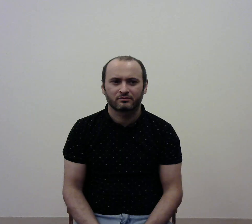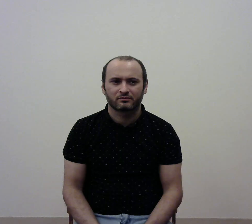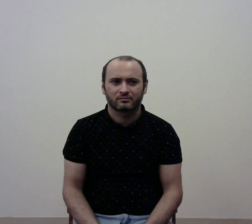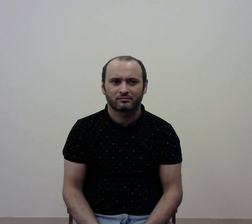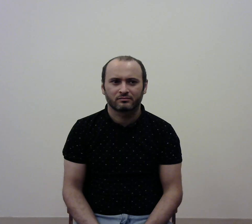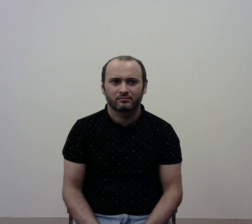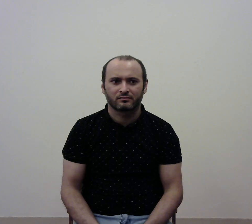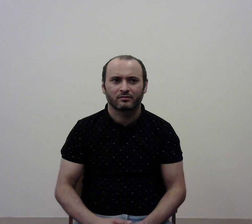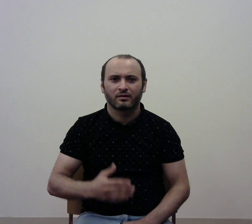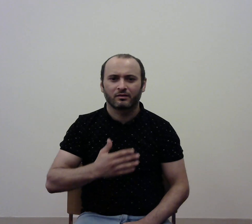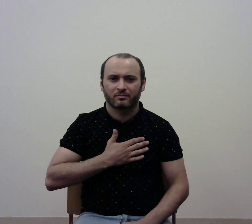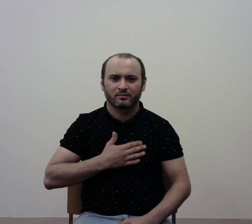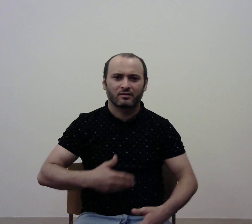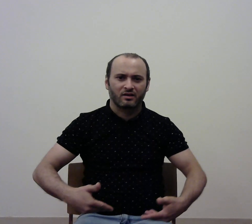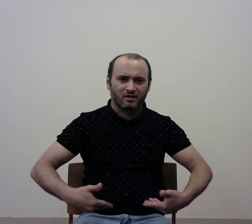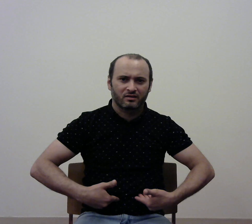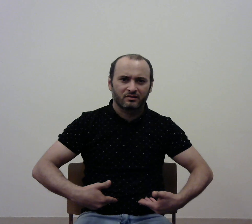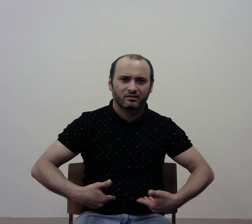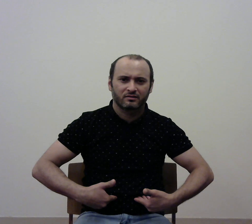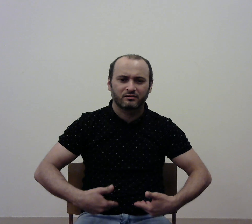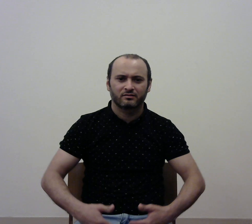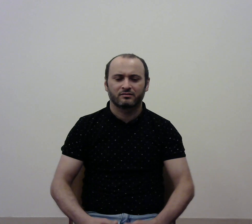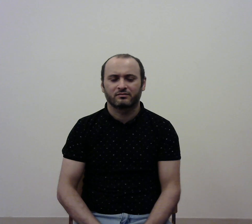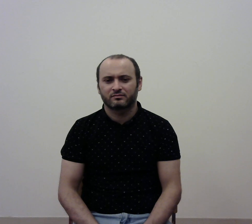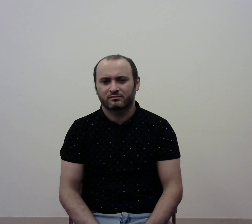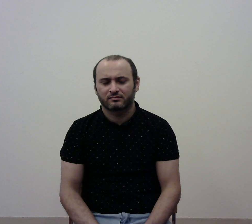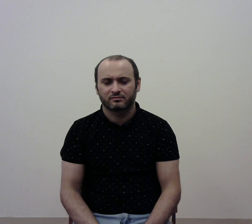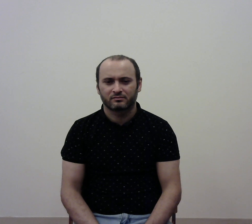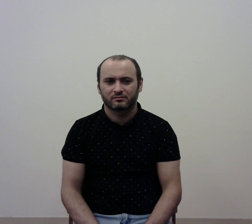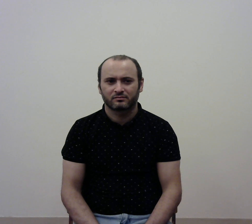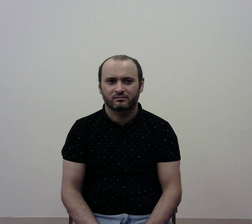Mən acam